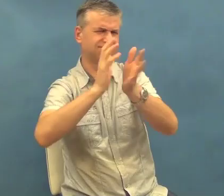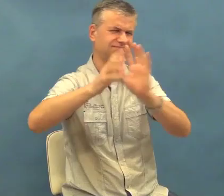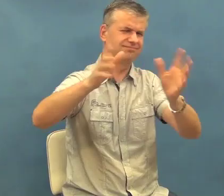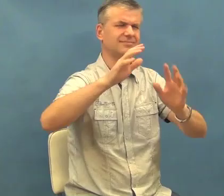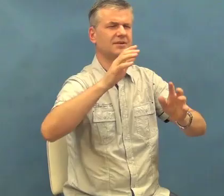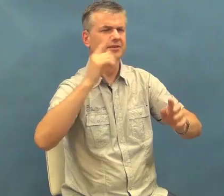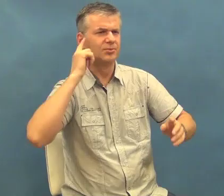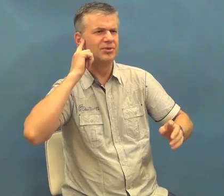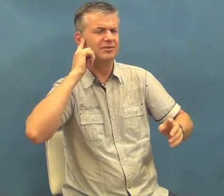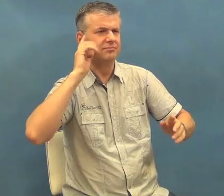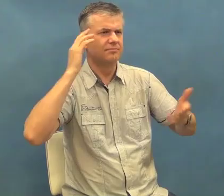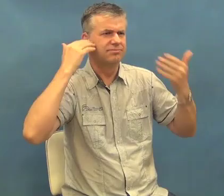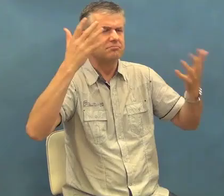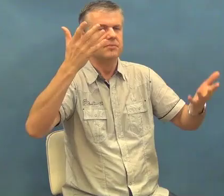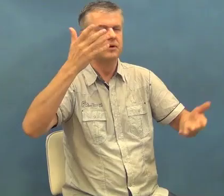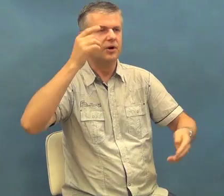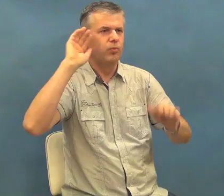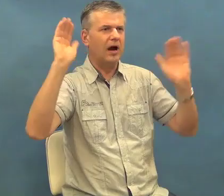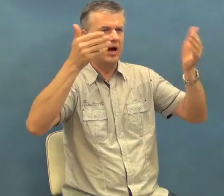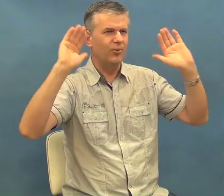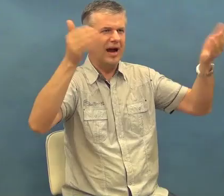Słyszą dźwięk, alarm.